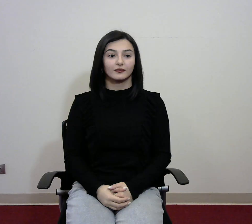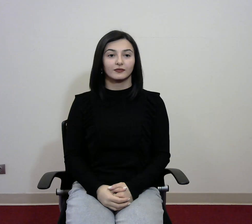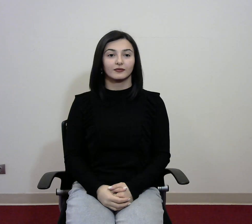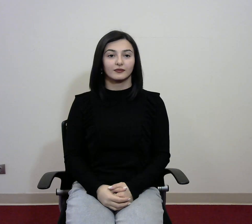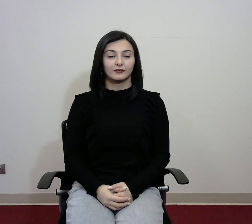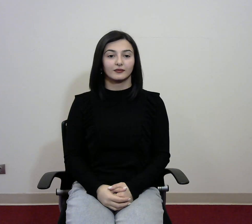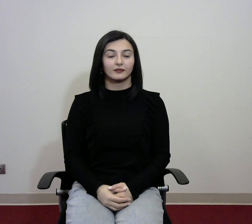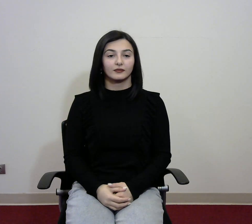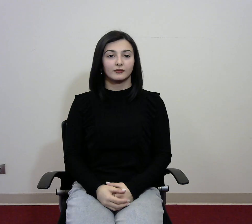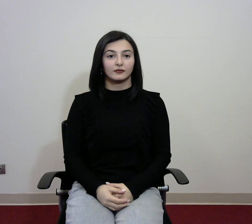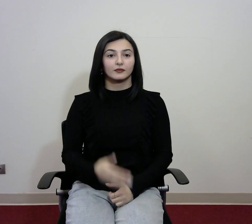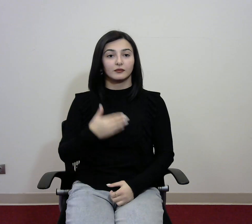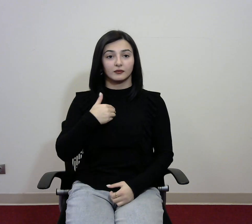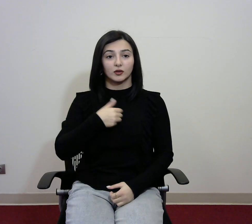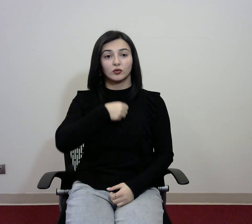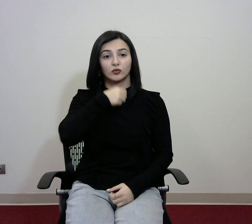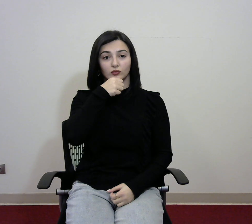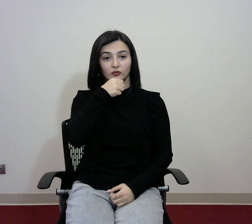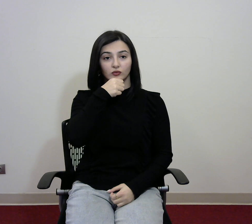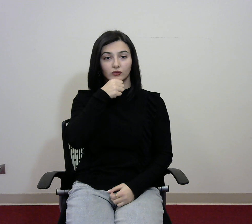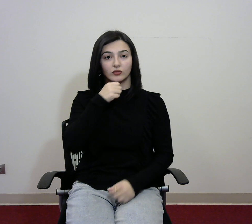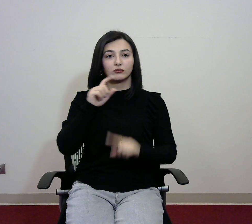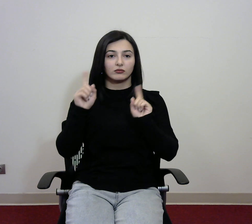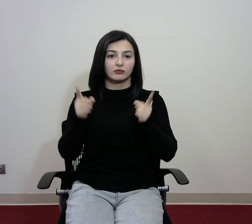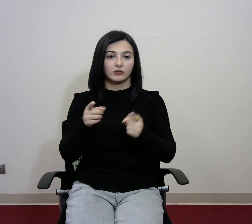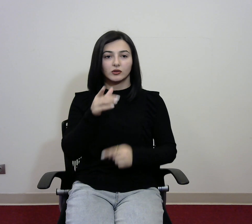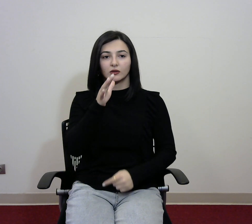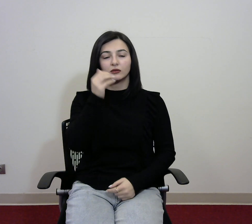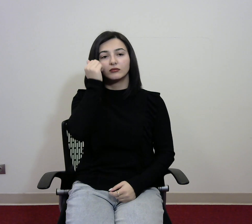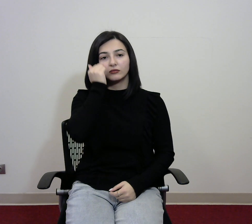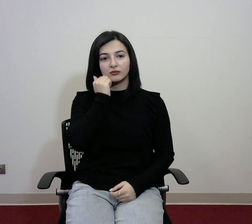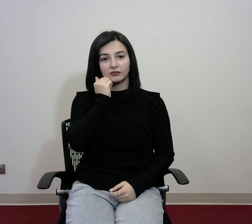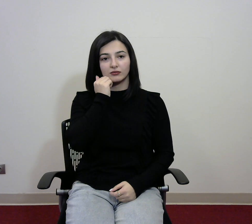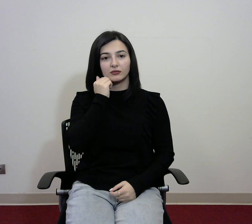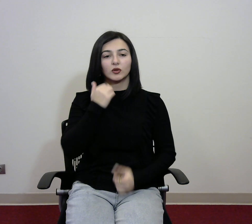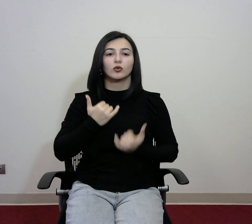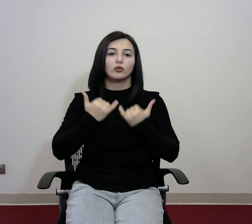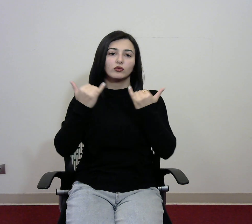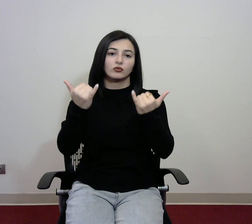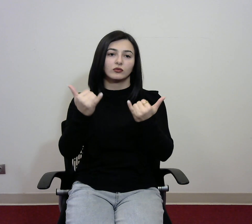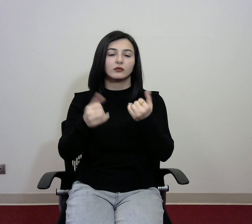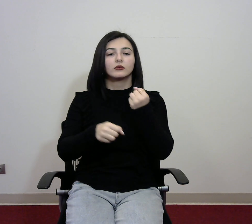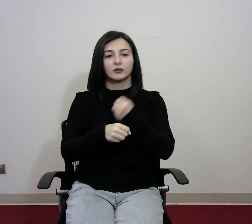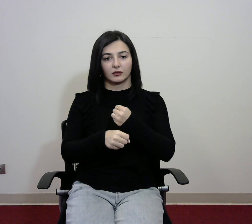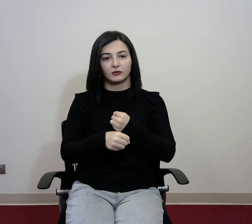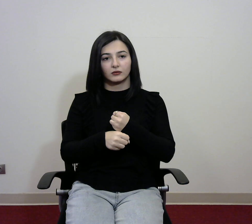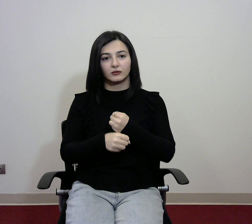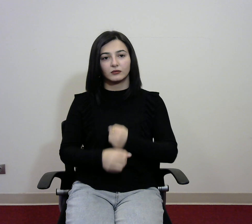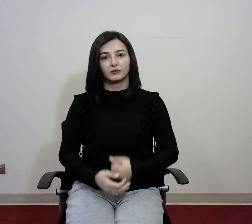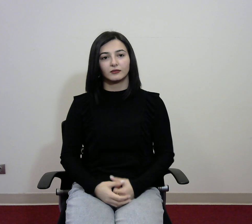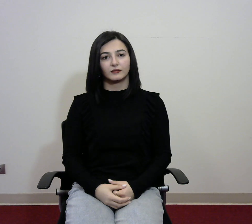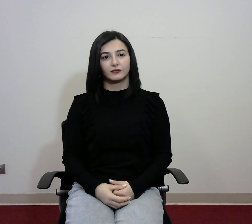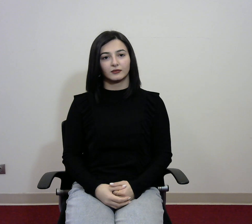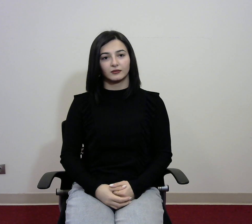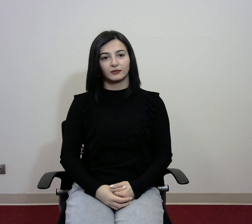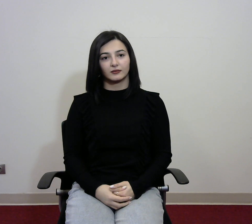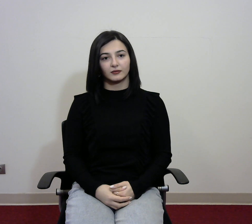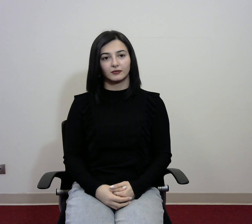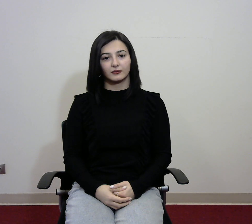Mən böyüklərə (yaşlılara) hörmət edirəm